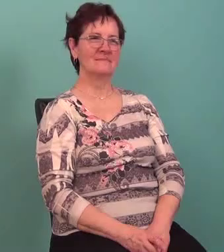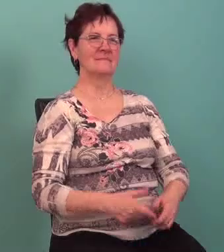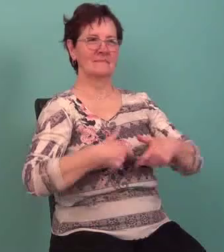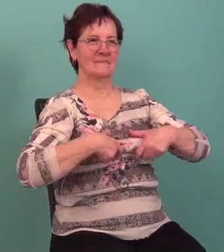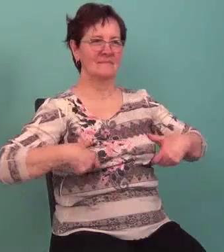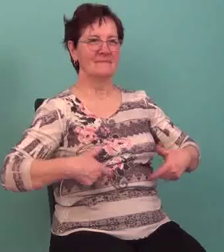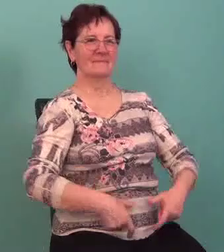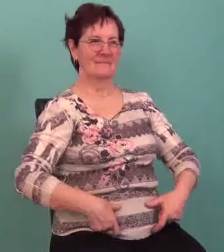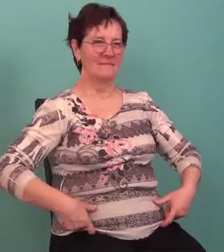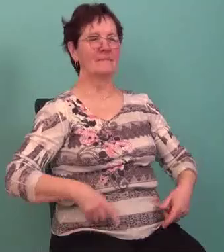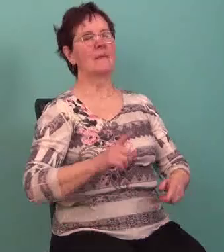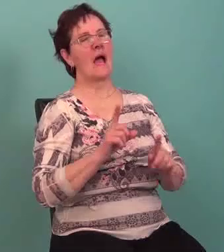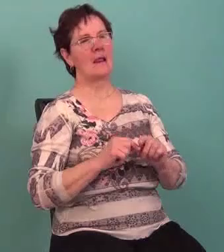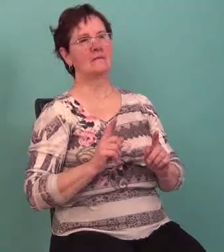Strój kąpielowy, ale trzeba uważać.